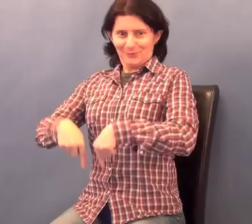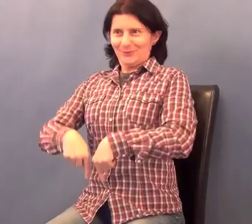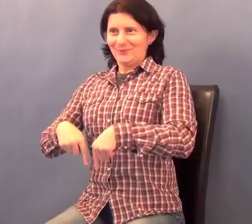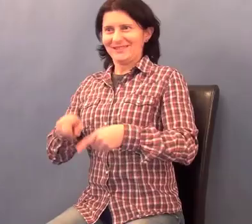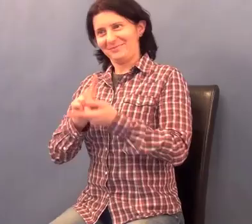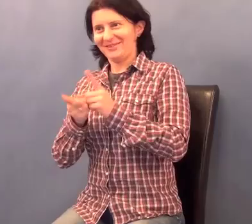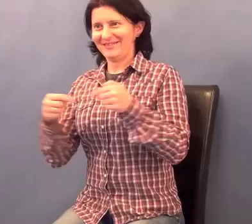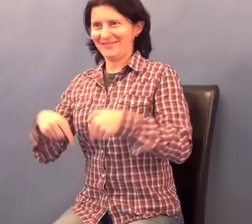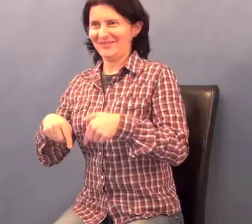Spotkamy się.